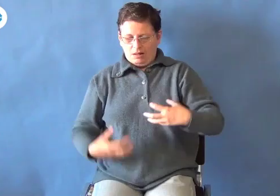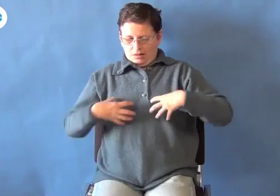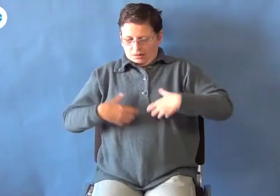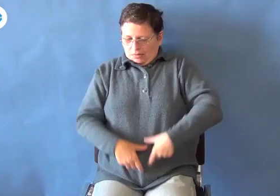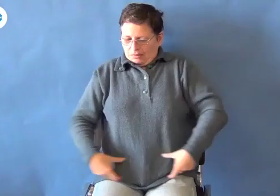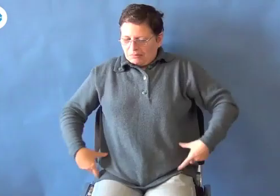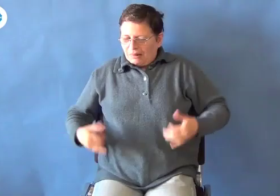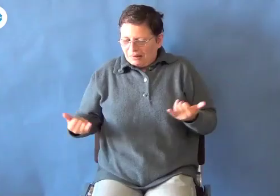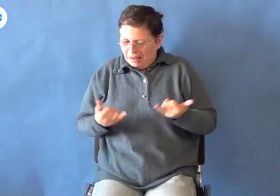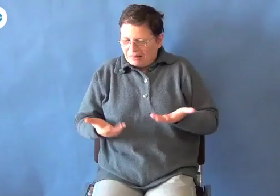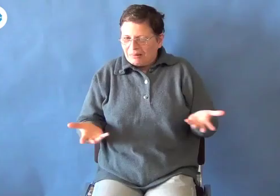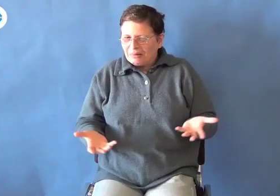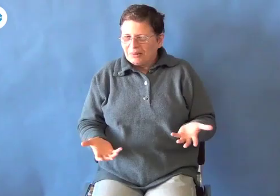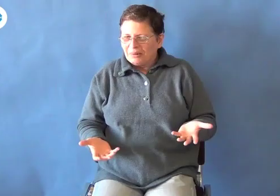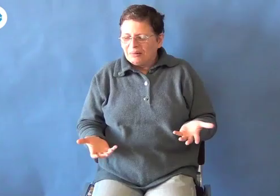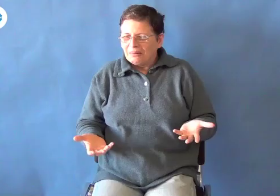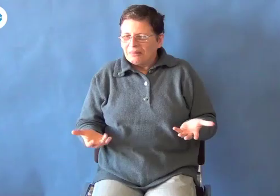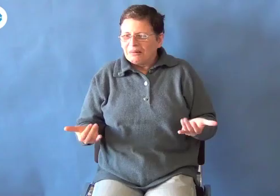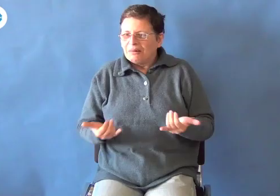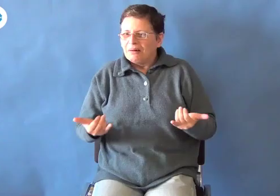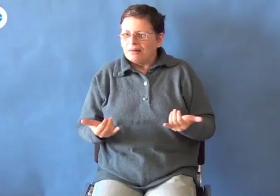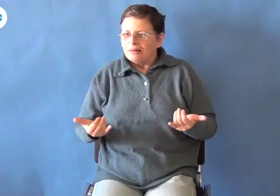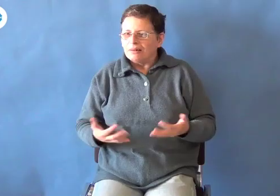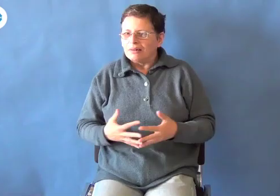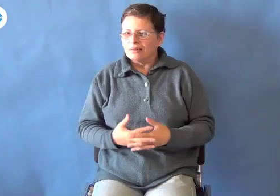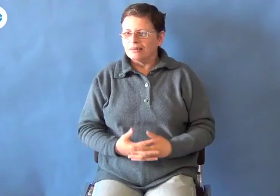Biustonosz i majtki, jak?